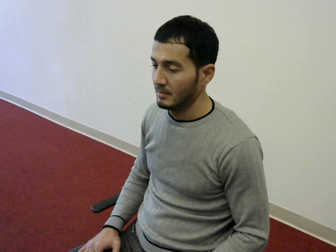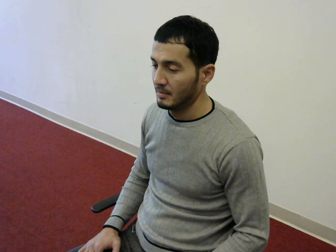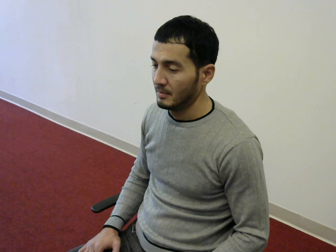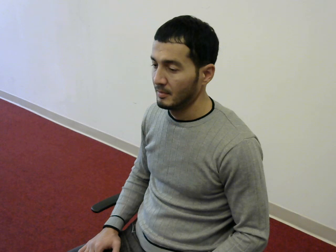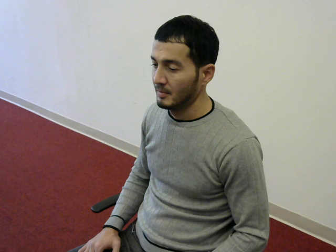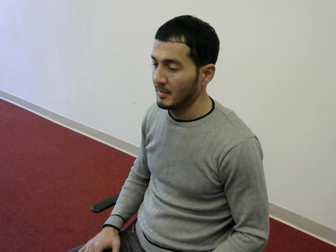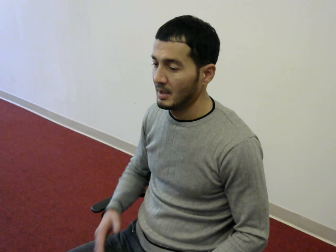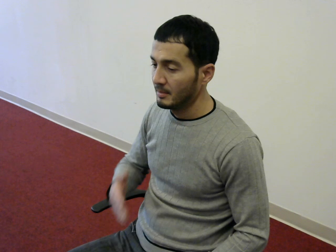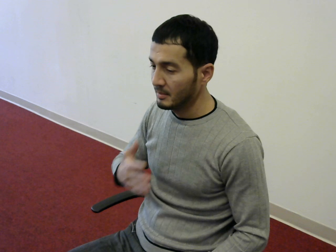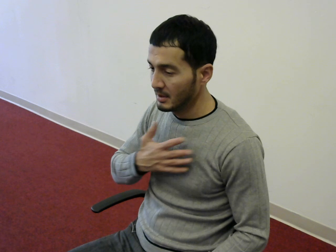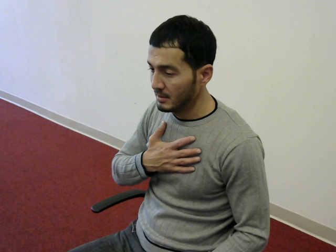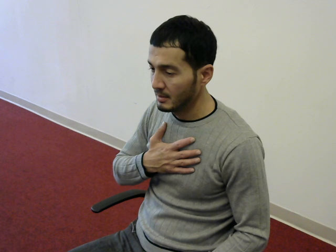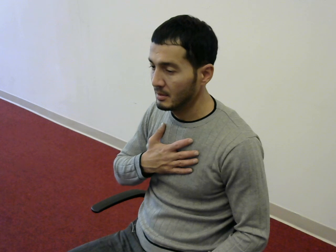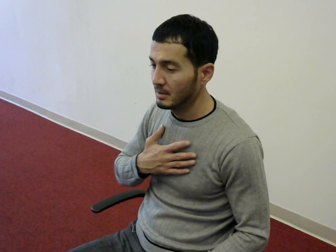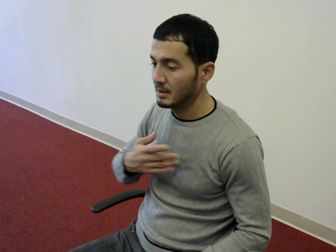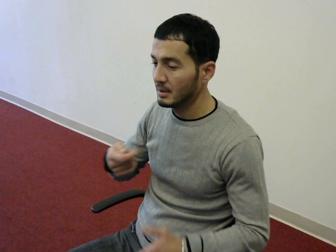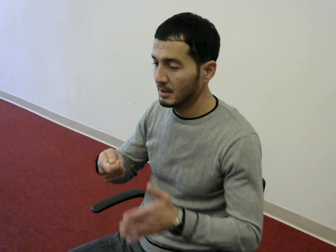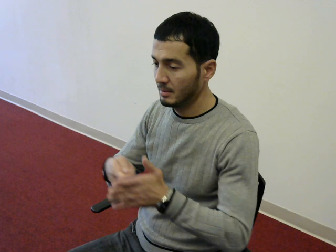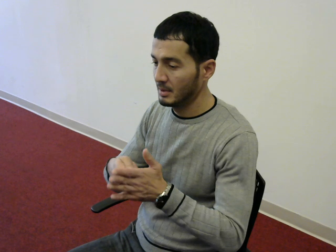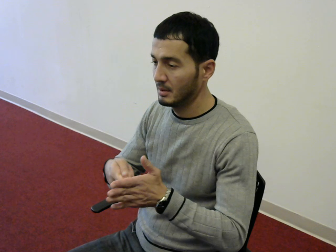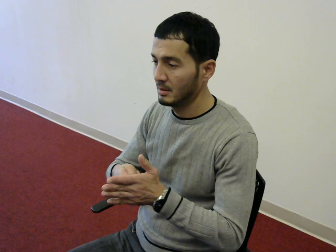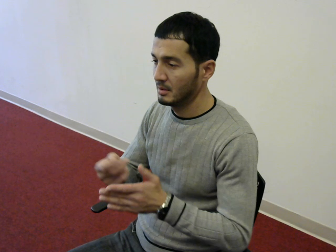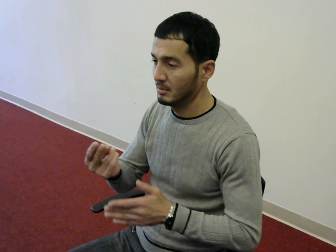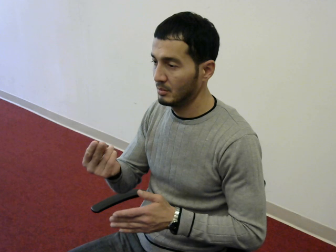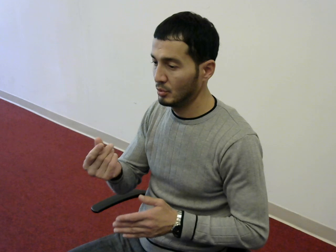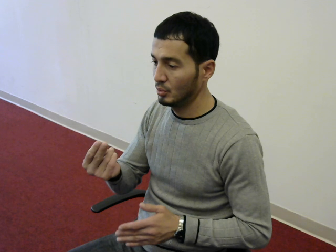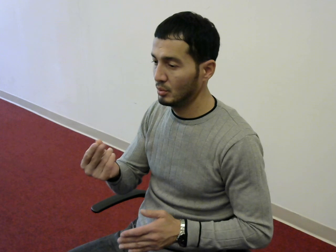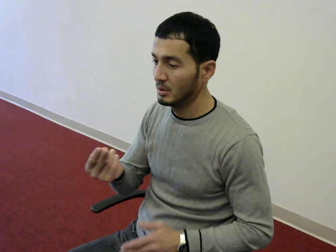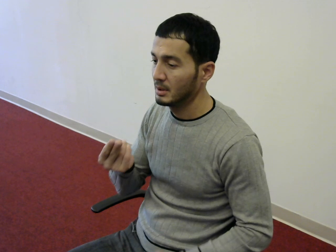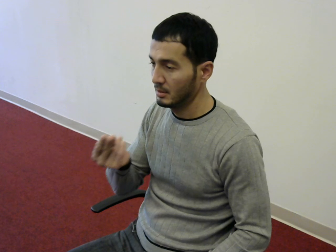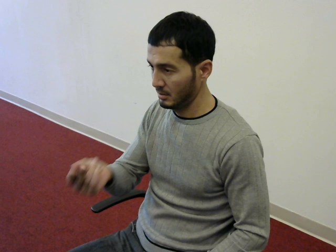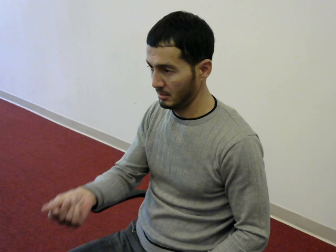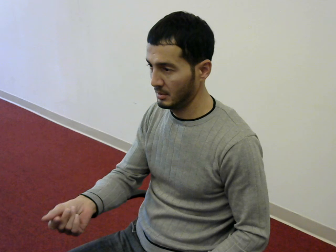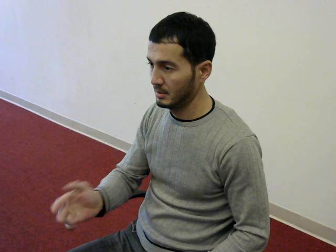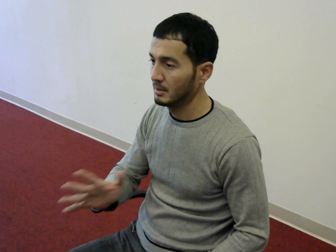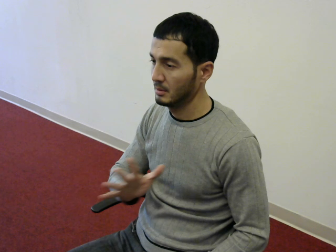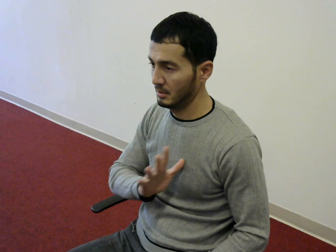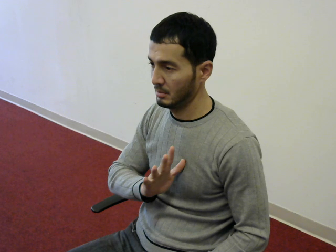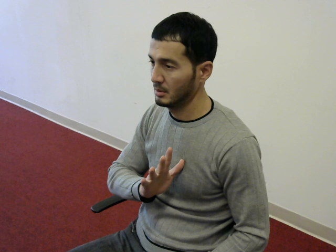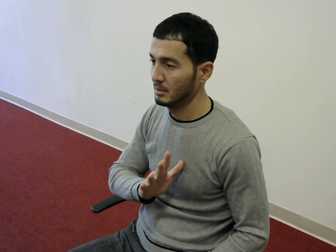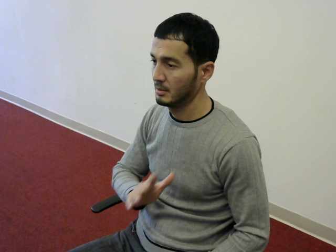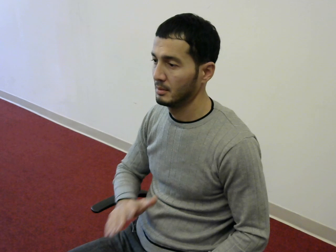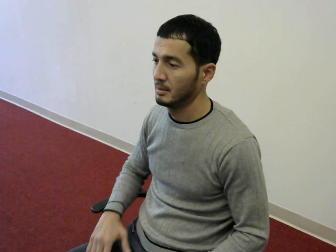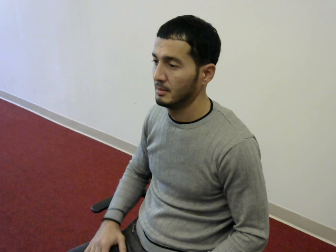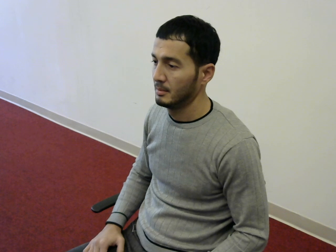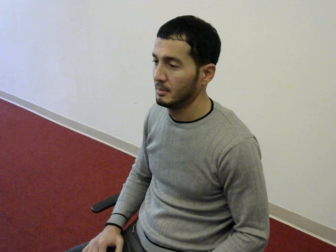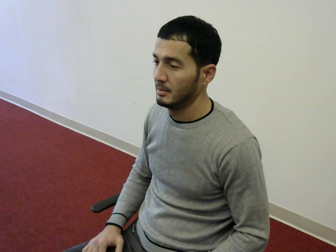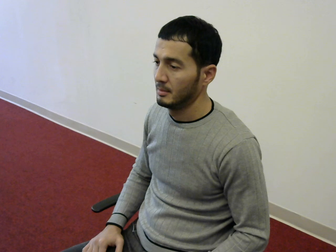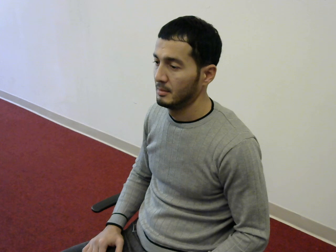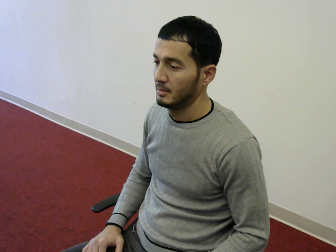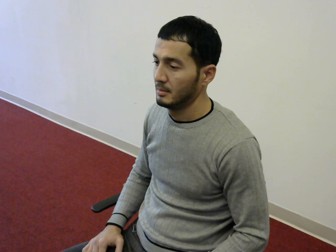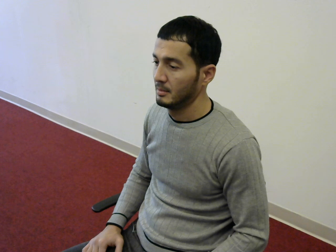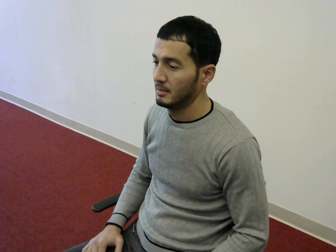Mən biletlərin pulunu ödəmişəm